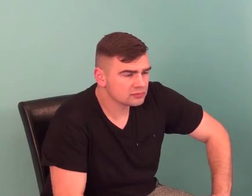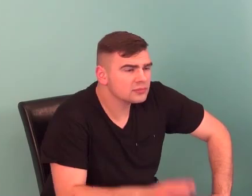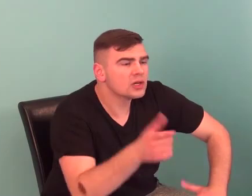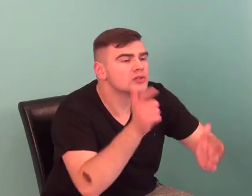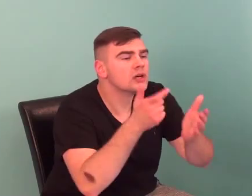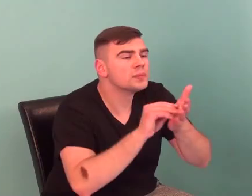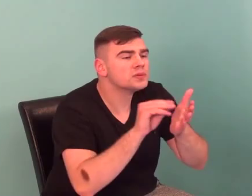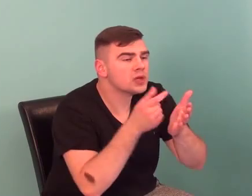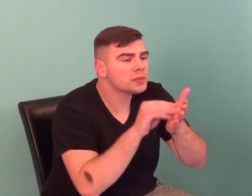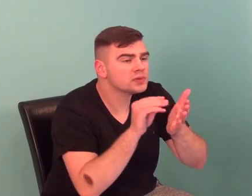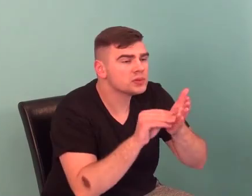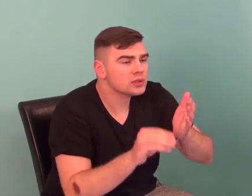Co jest napisane?